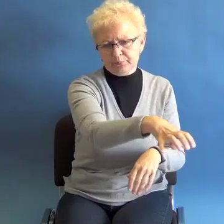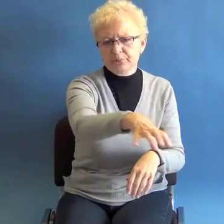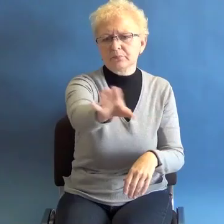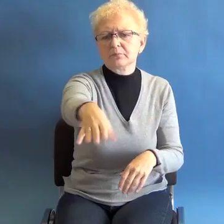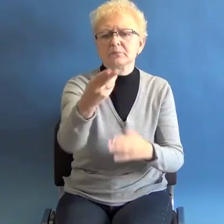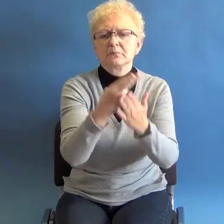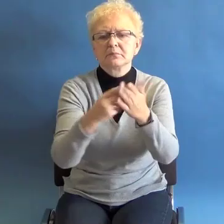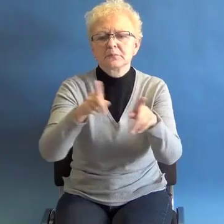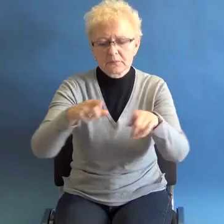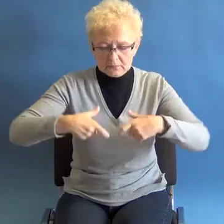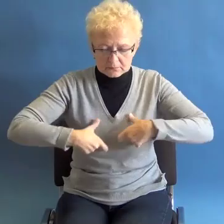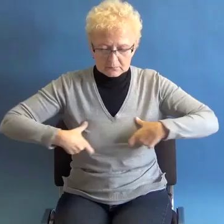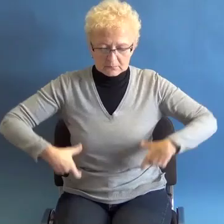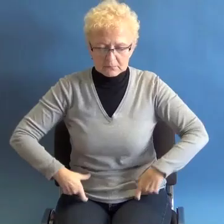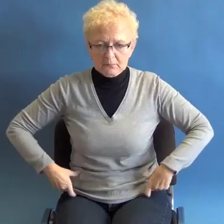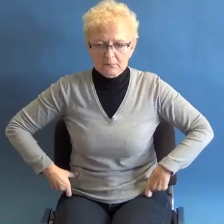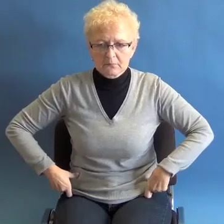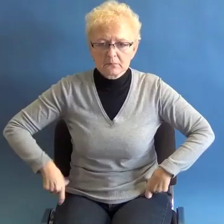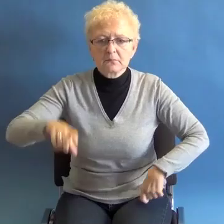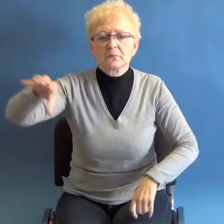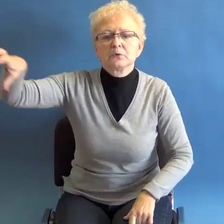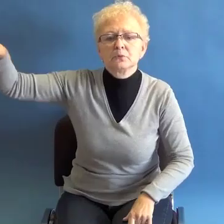Narysowany jest na znaku kostium dwuczęściowy.